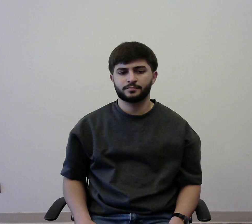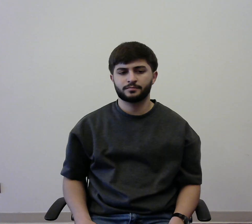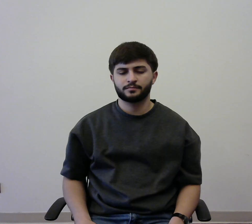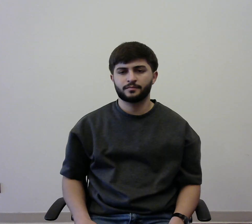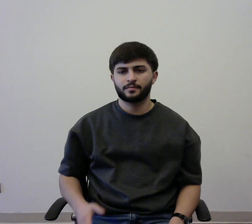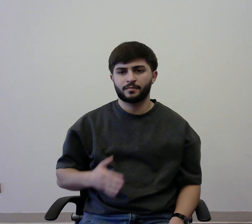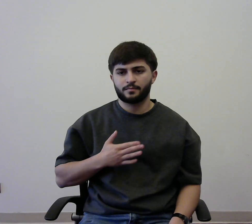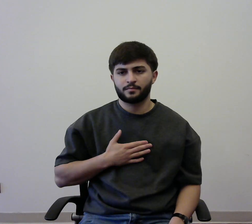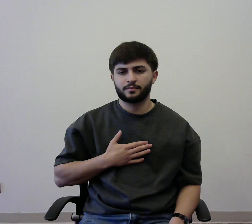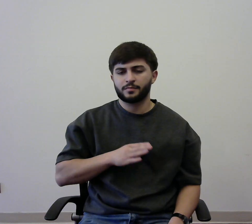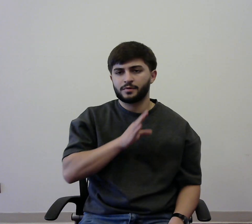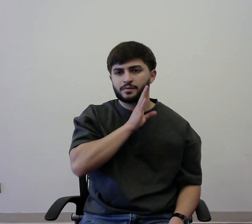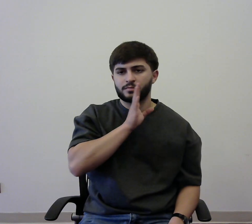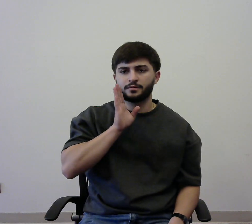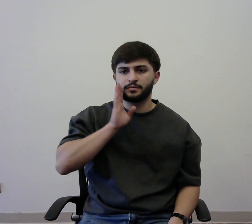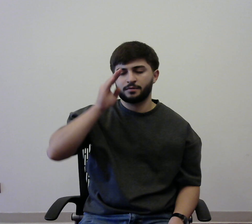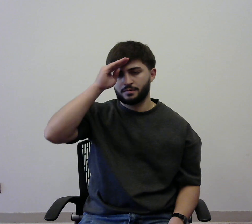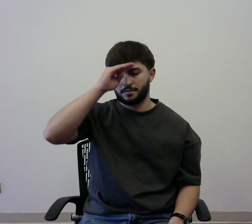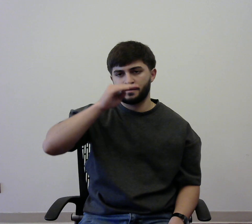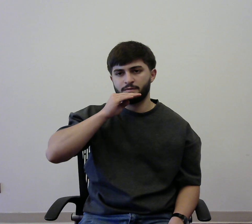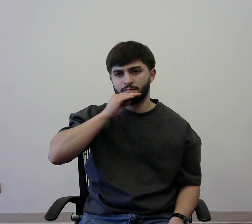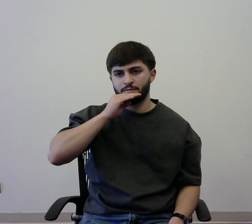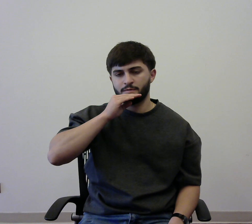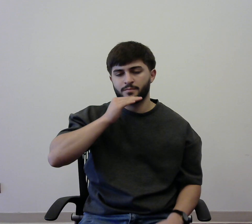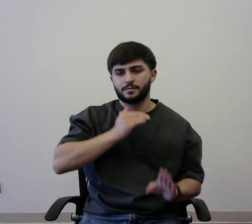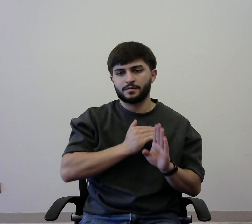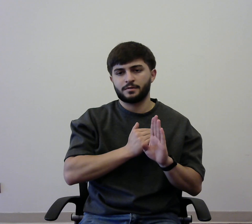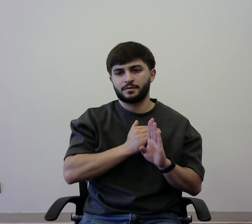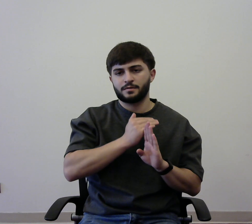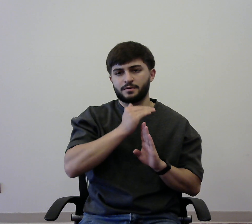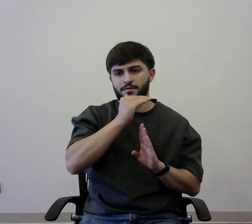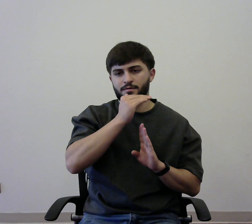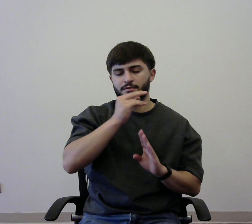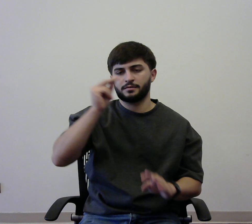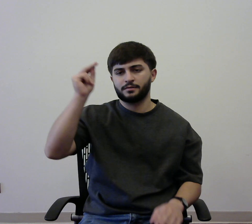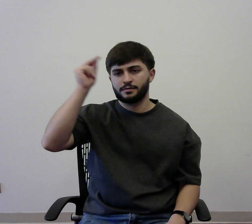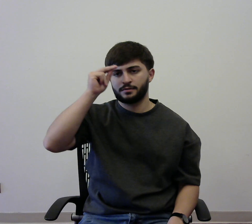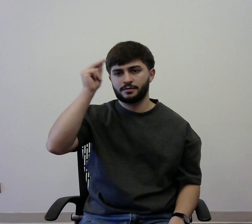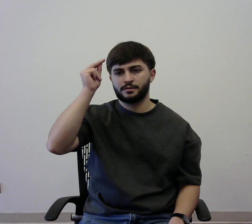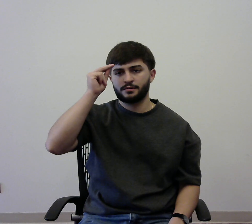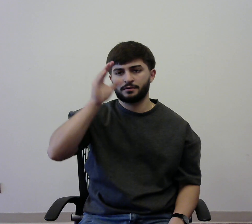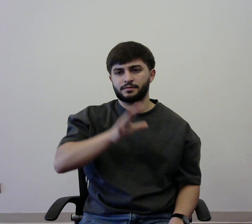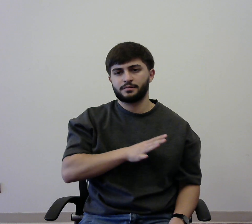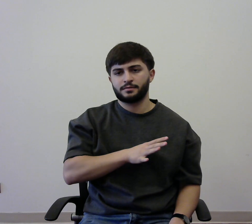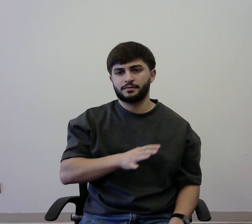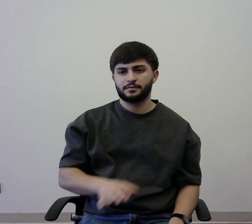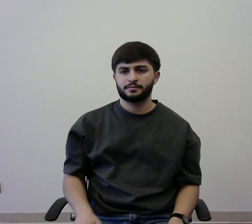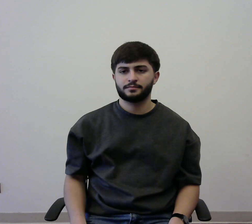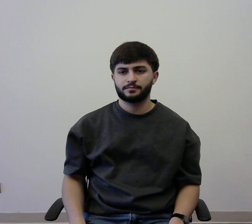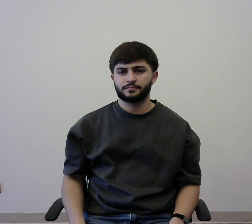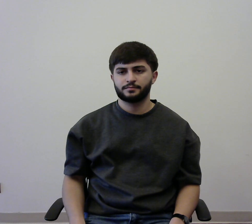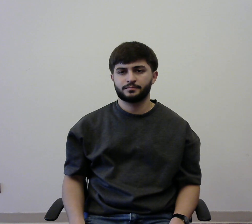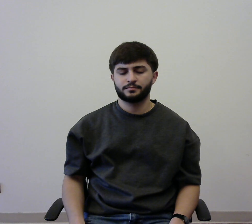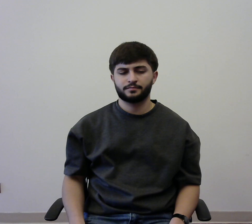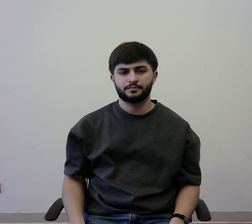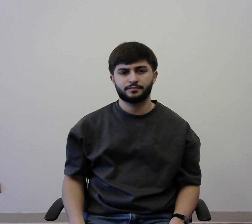Mənim valideynlərim ali təhsillidir